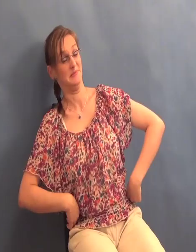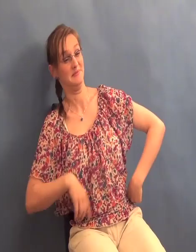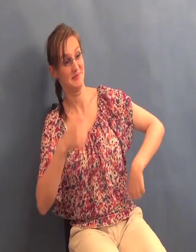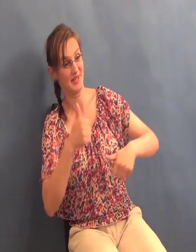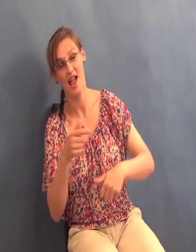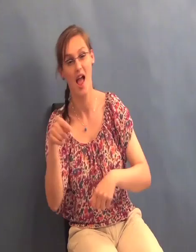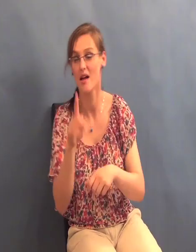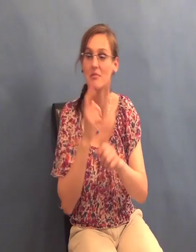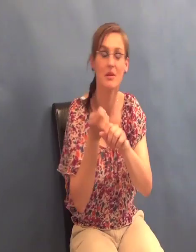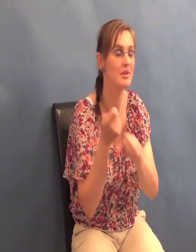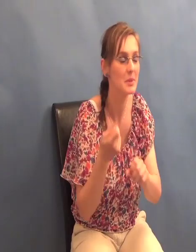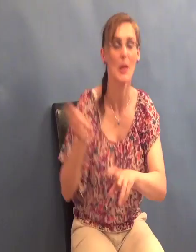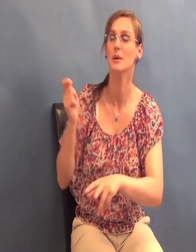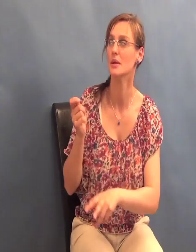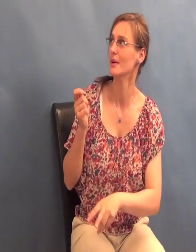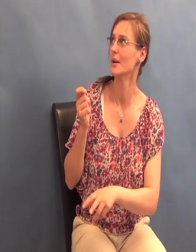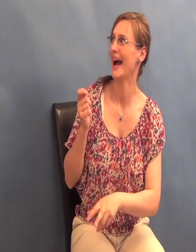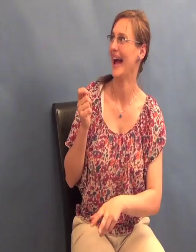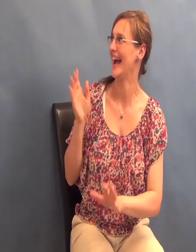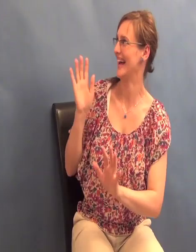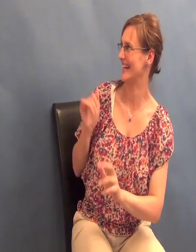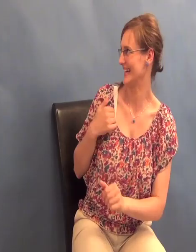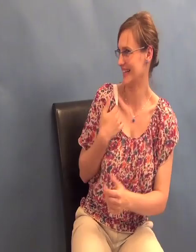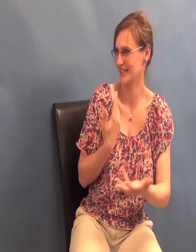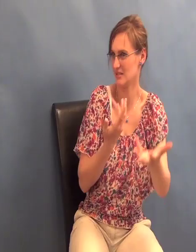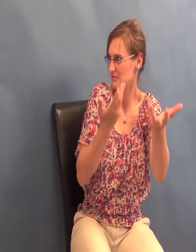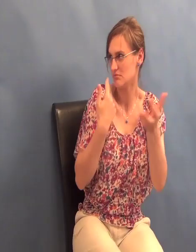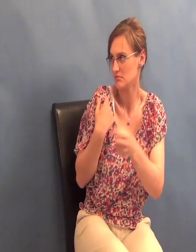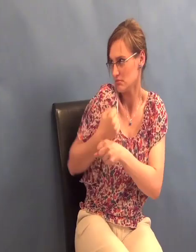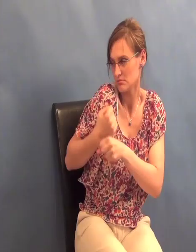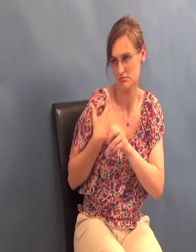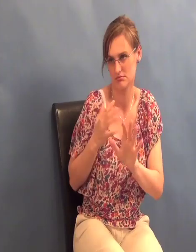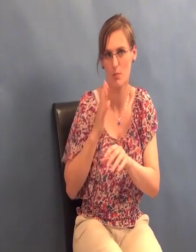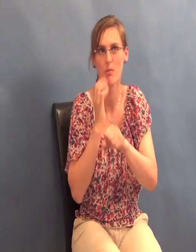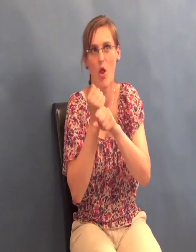A mężczyzna pracuje, odcina tę masę, rzuca ją w tył i nagle zauważa za sobą policjanta, zaskoczony mówi: Ah, nic takiego nie robię, tylko pracuję."